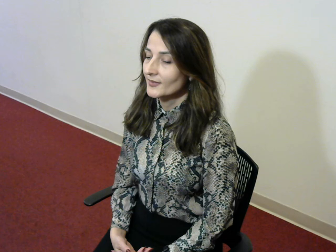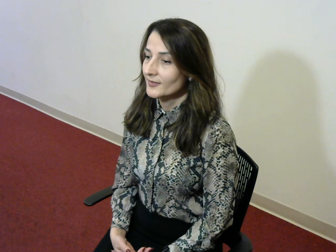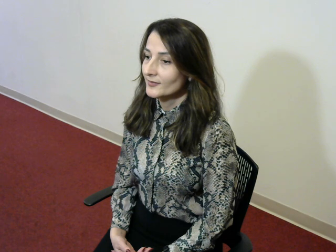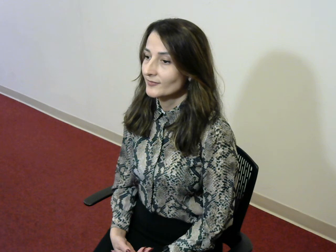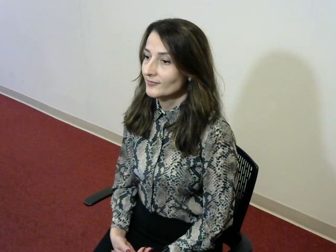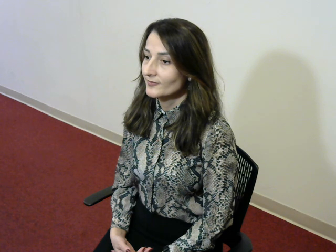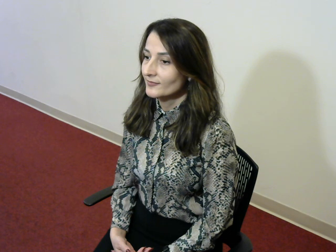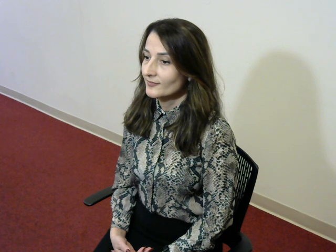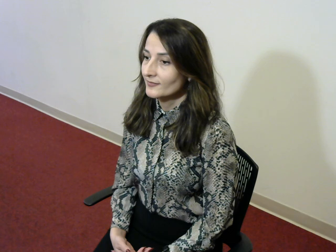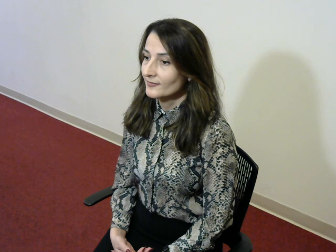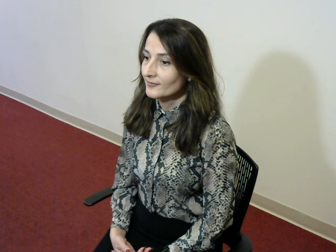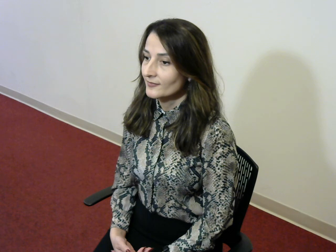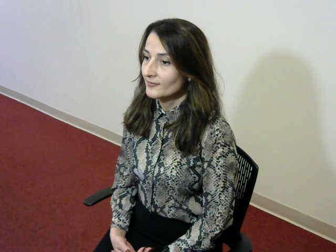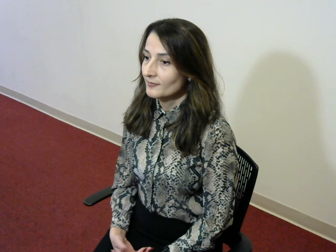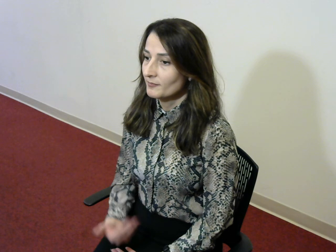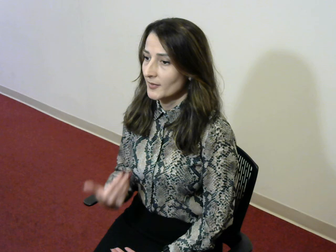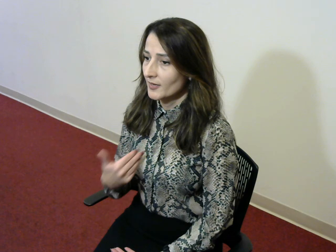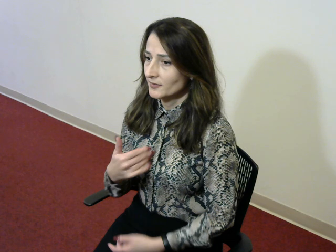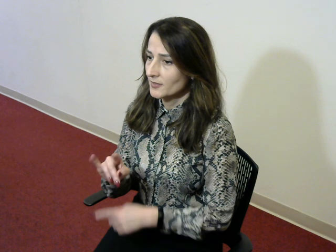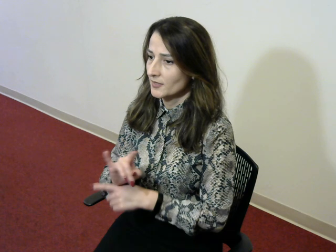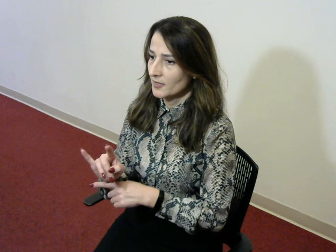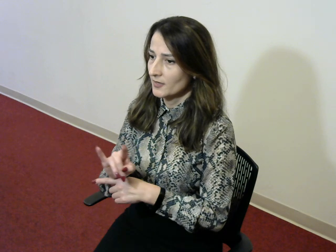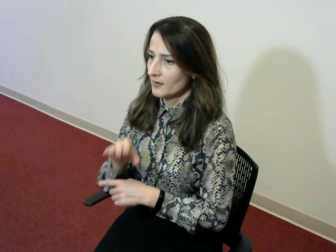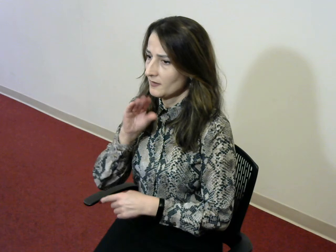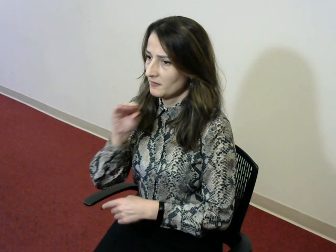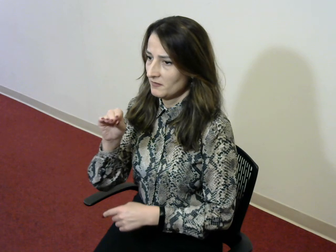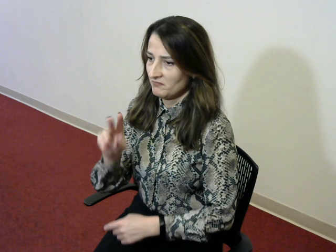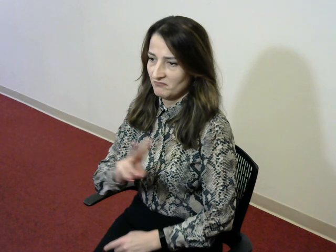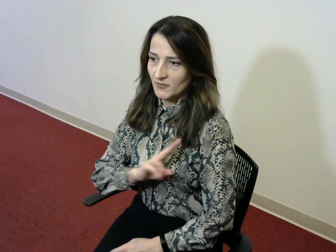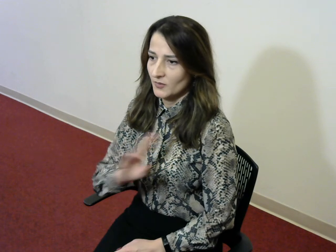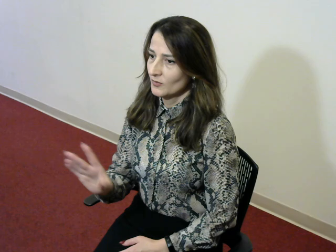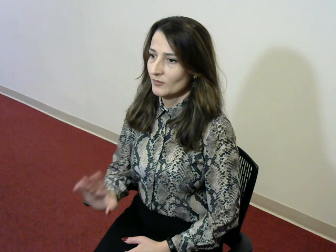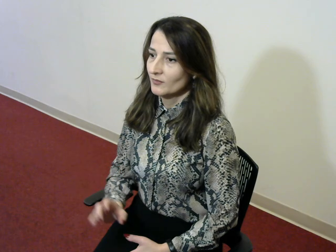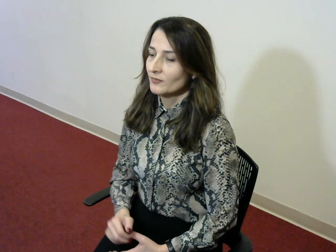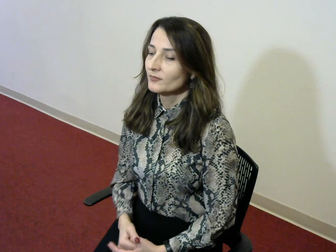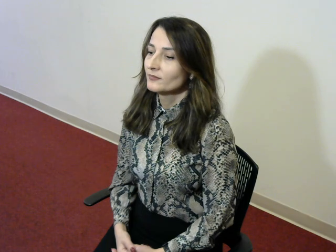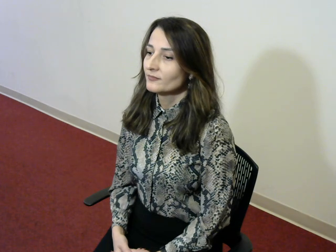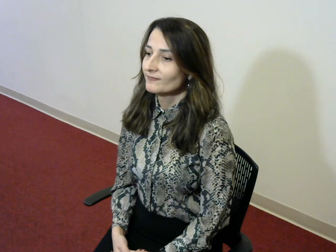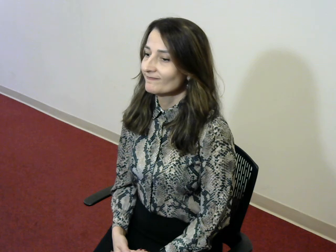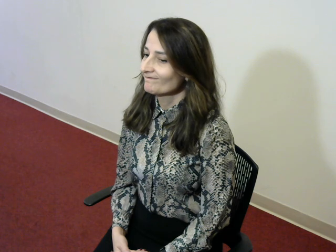Mən yalan danışmağı sevmirəm